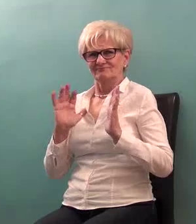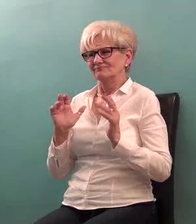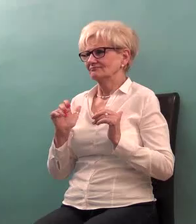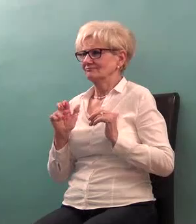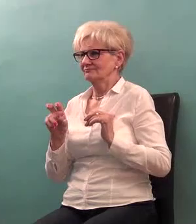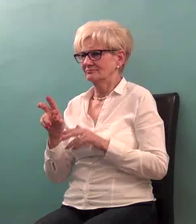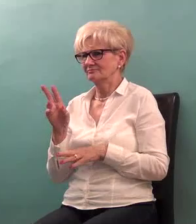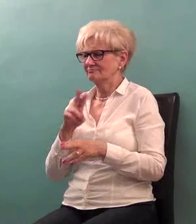Policjant przygląda mu się.